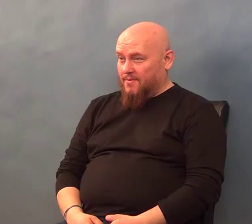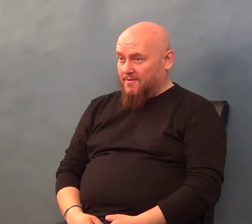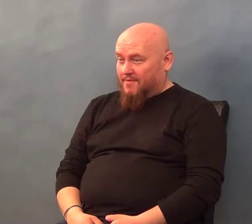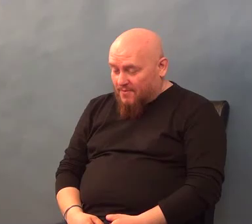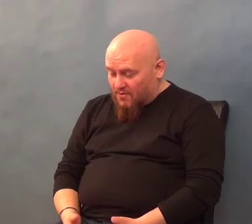No.